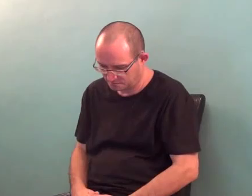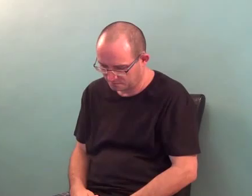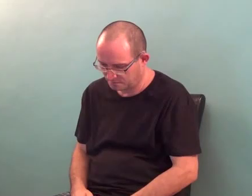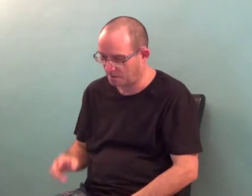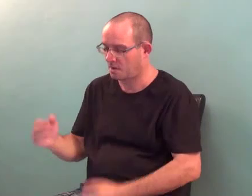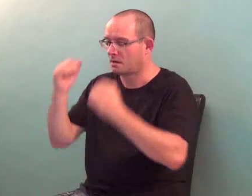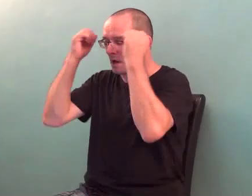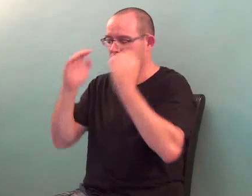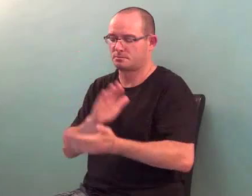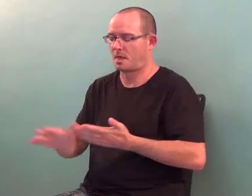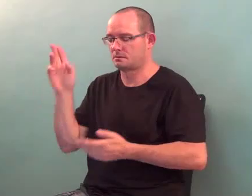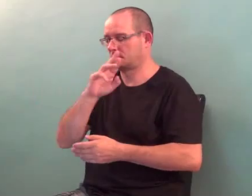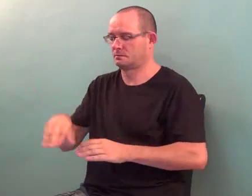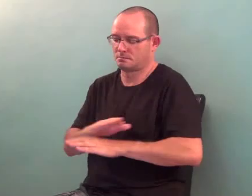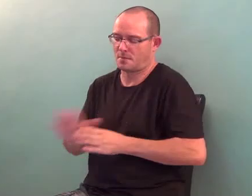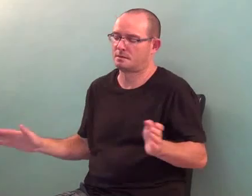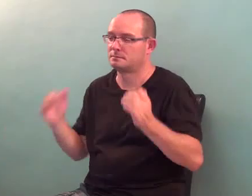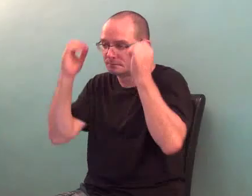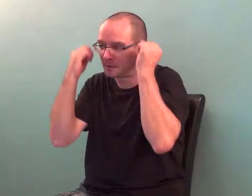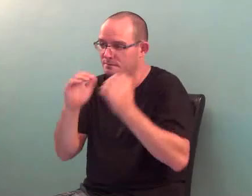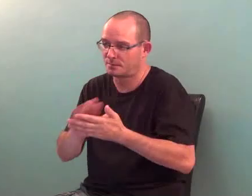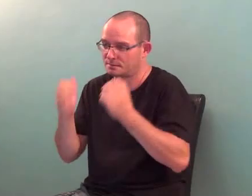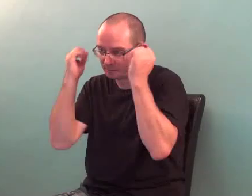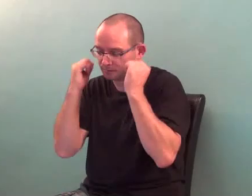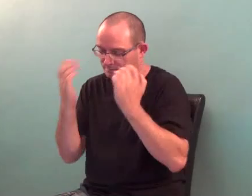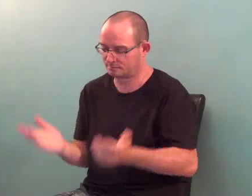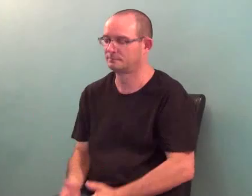Nie jest skreślony obrazek, na którym człowiek nie ma kasku.